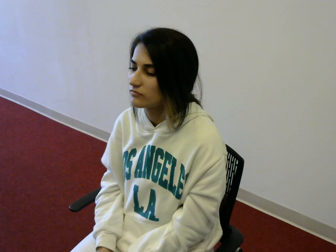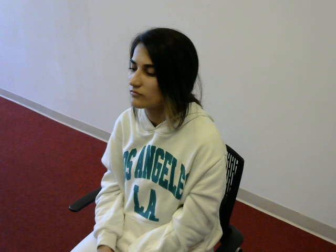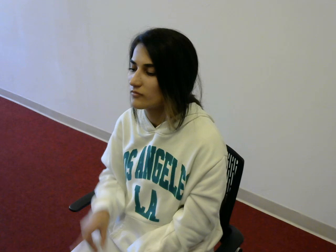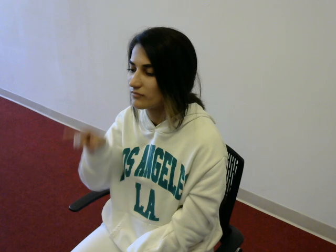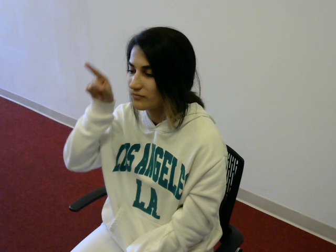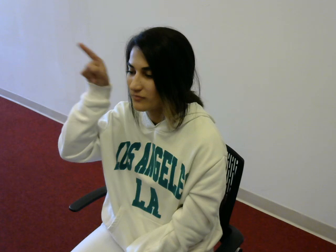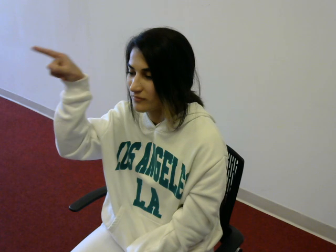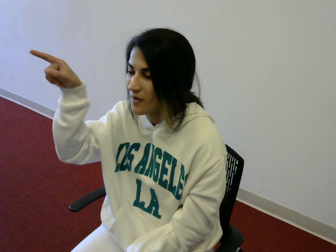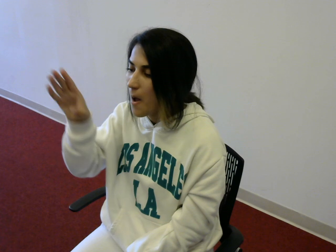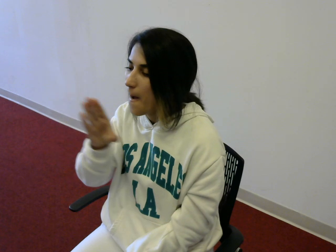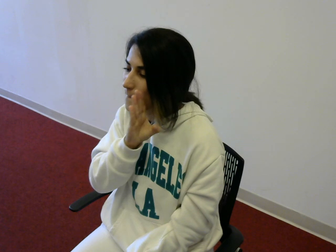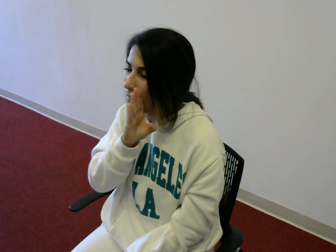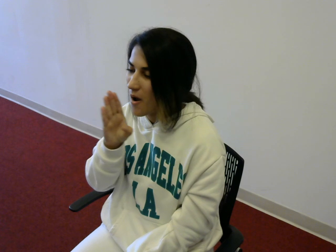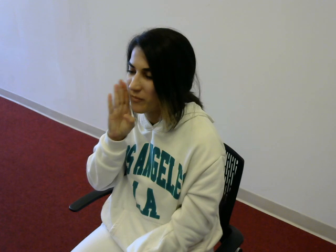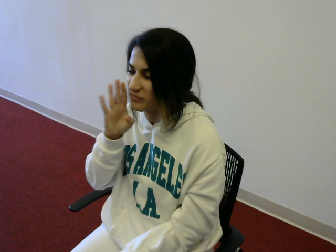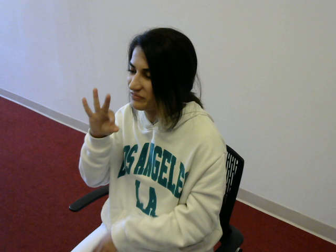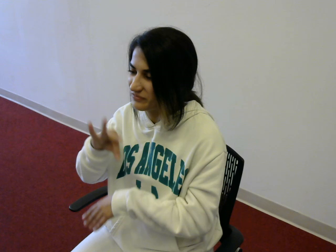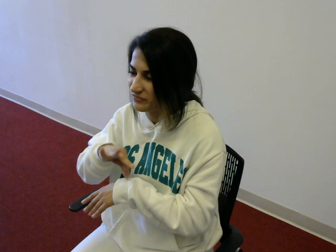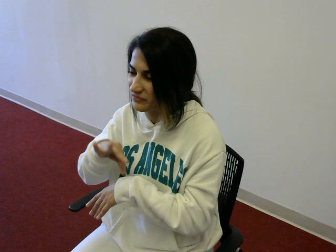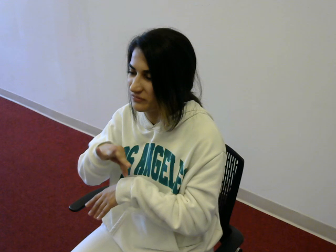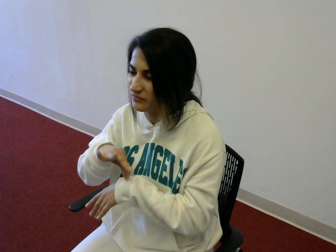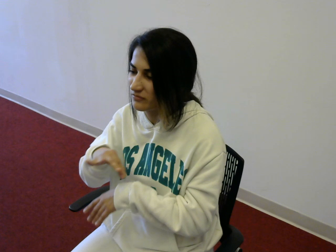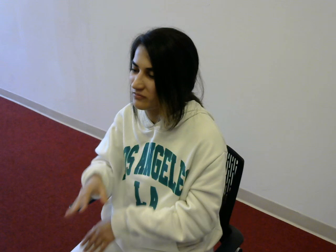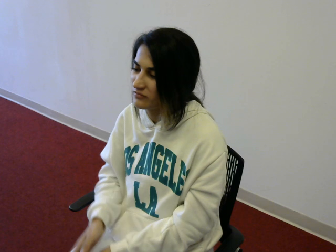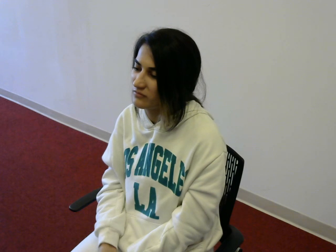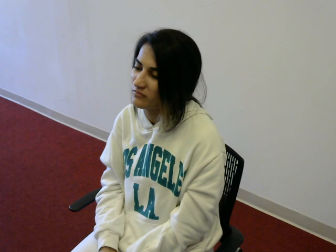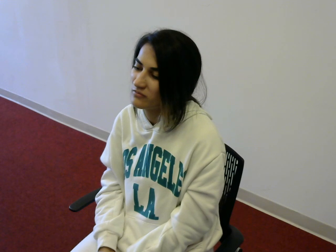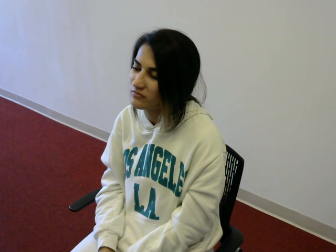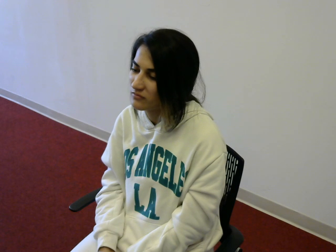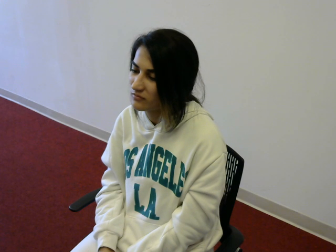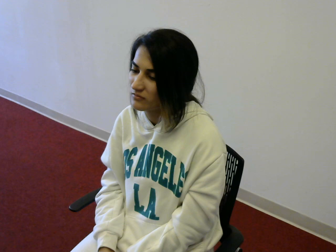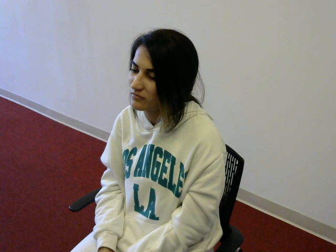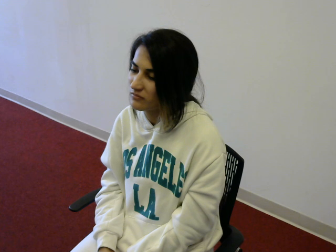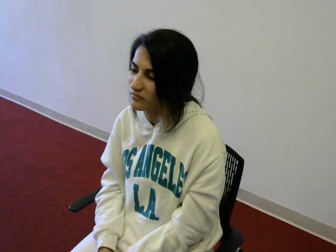Onun anası xəstələnmişdi